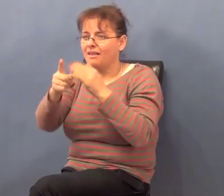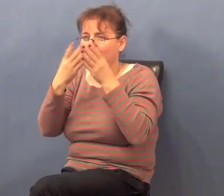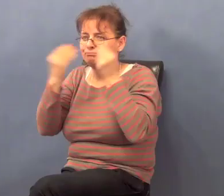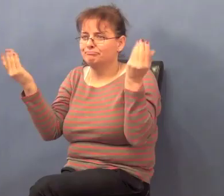Zniknęła,